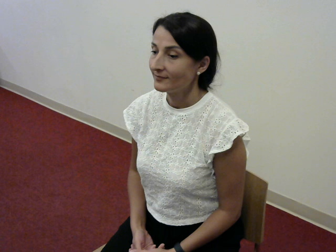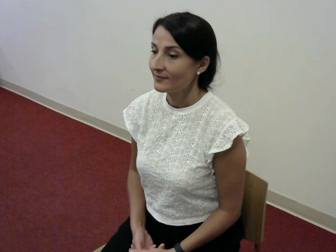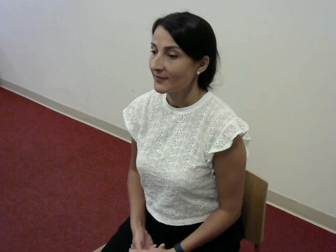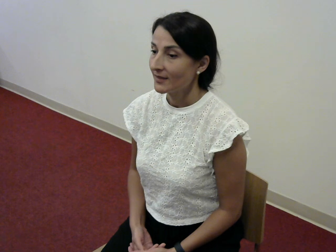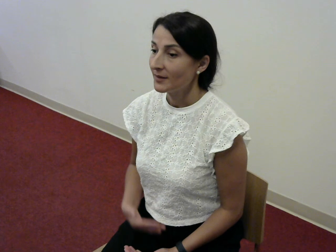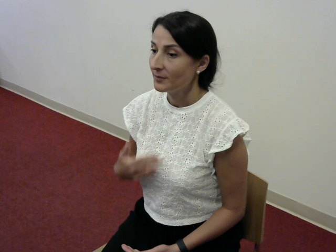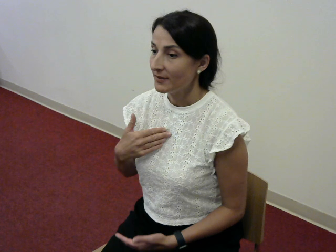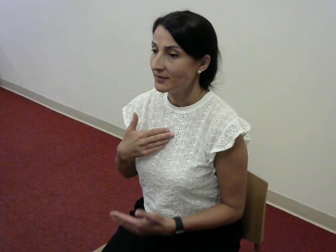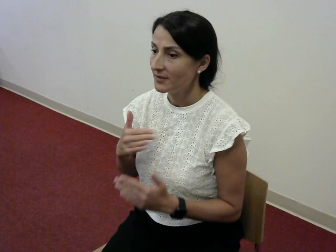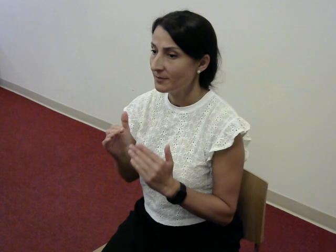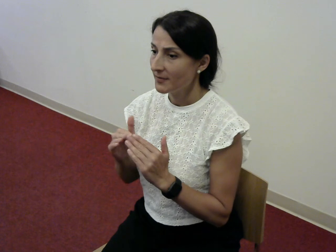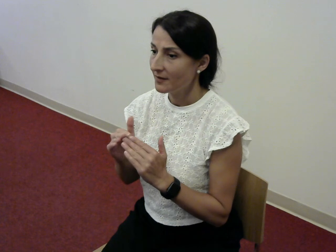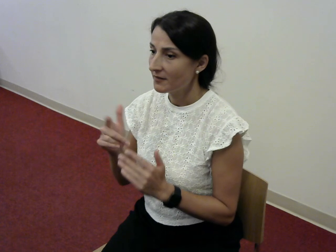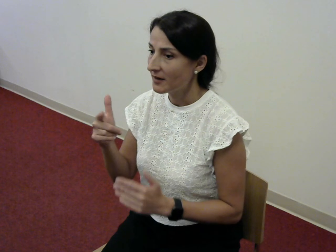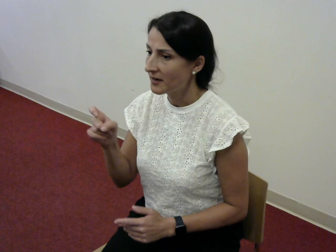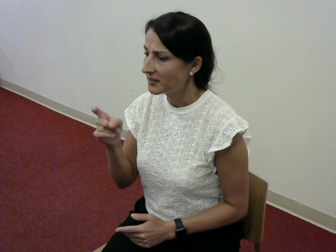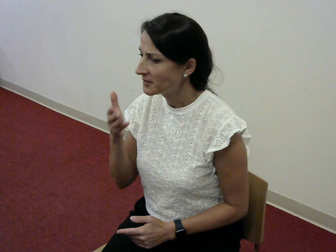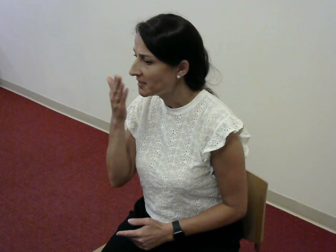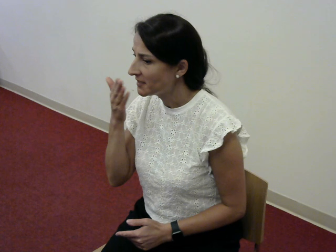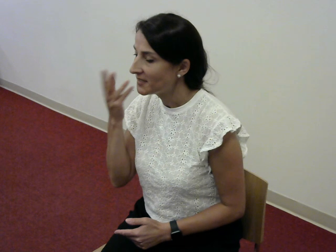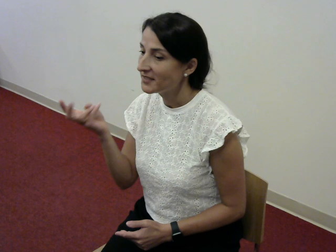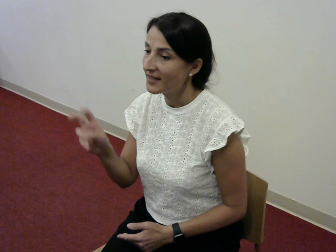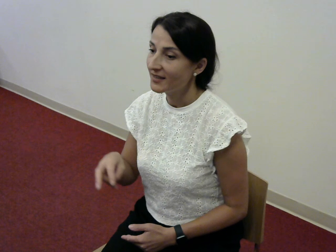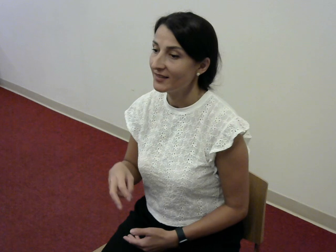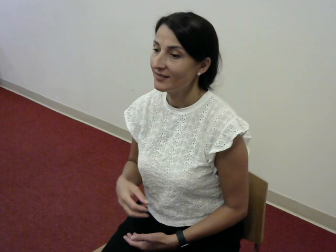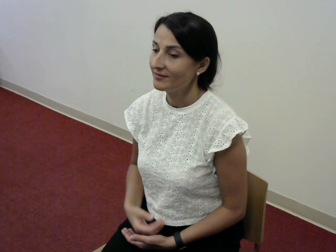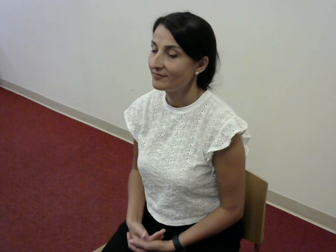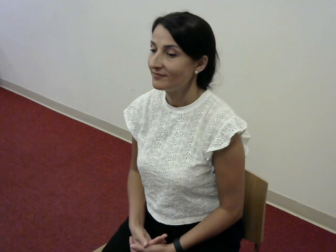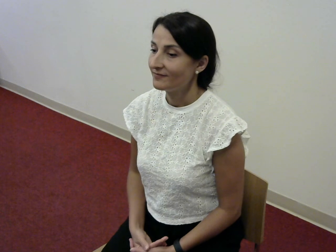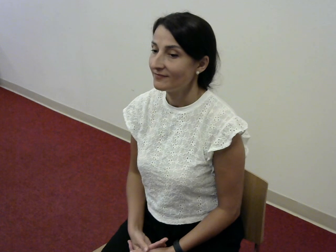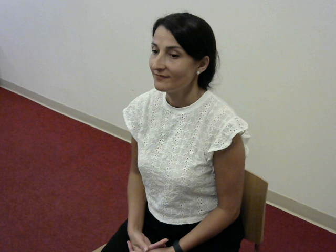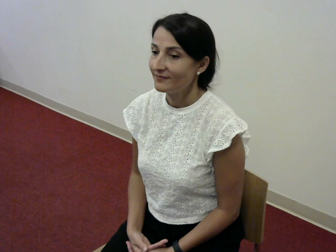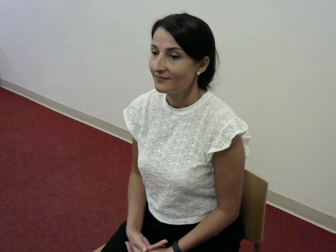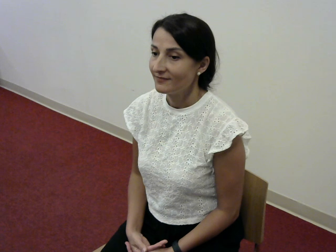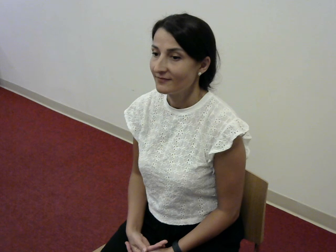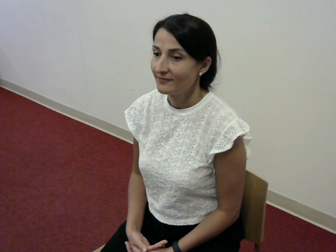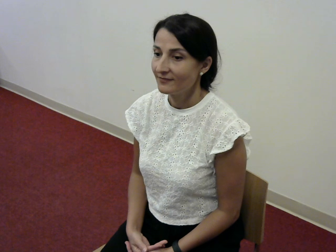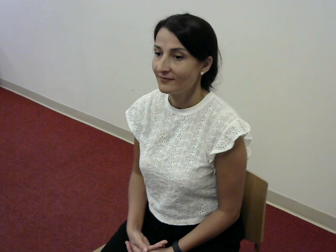Bizim evdən qaz iyi gəlir